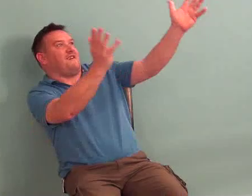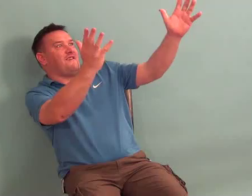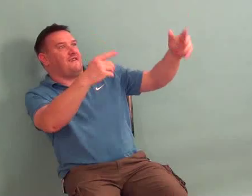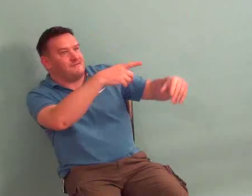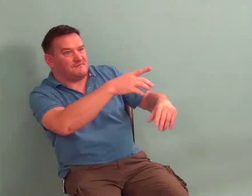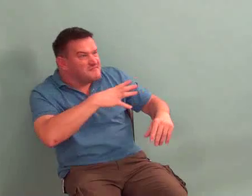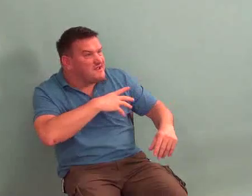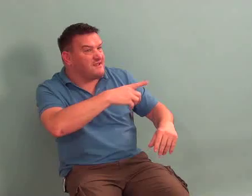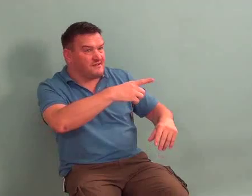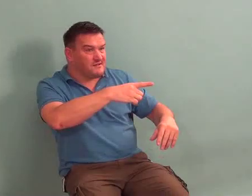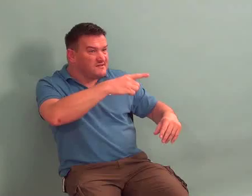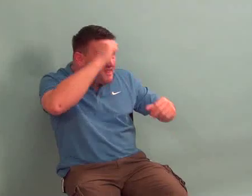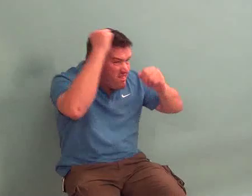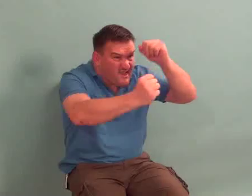"Było walenie do drzwi!"